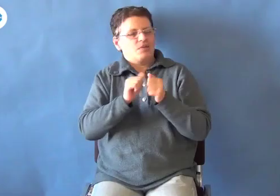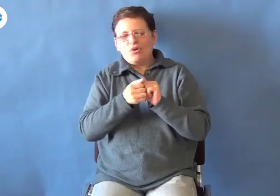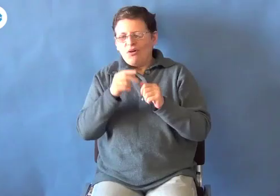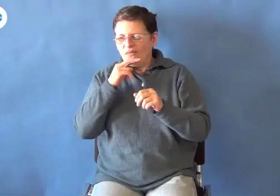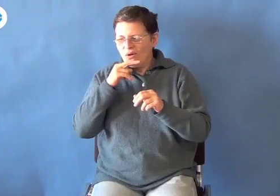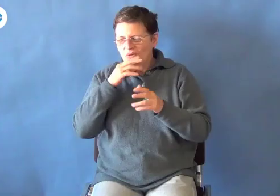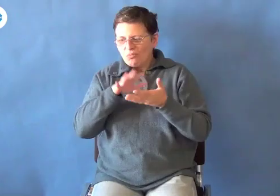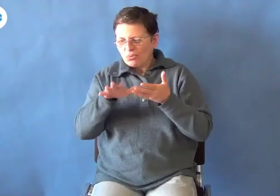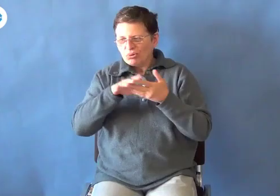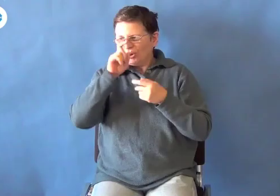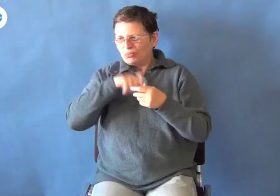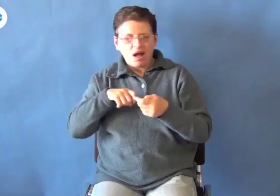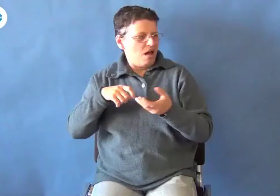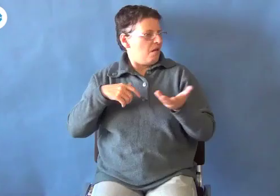Albo jest brudna, zła woda.